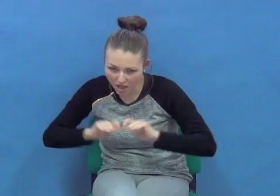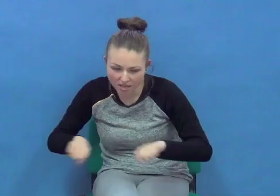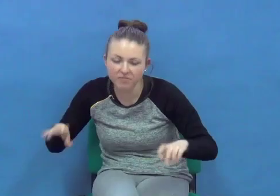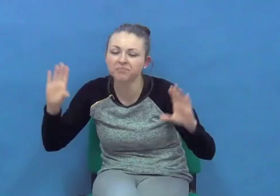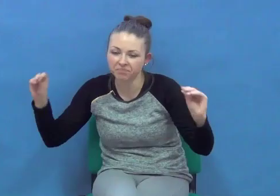Światła sygnałów alarmowych zgasły.